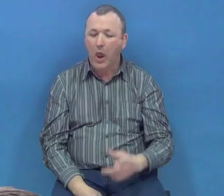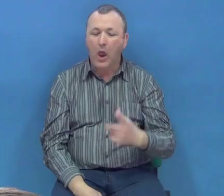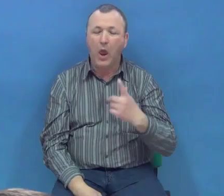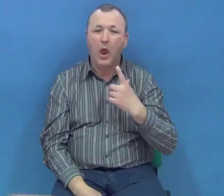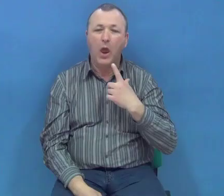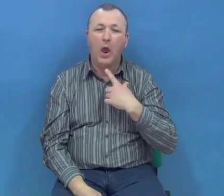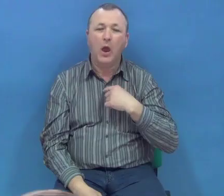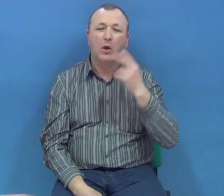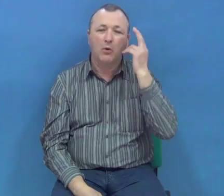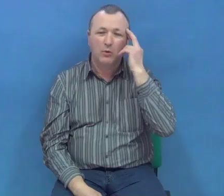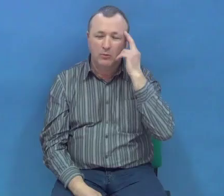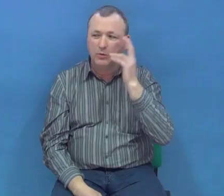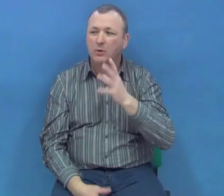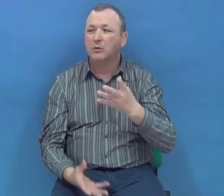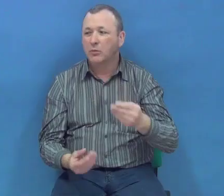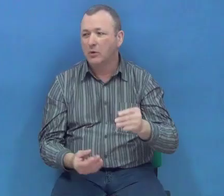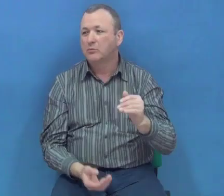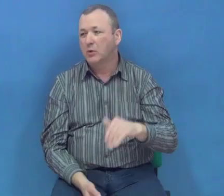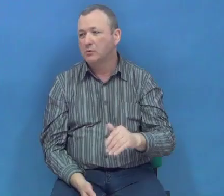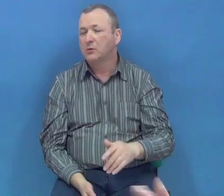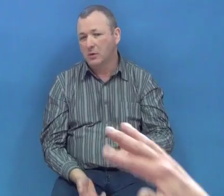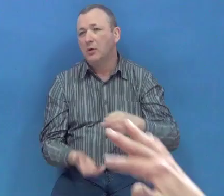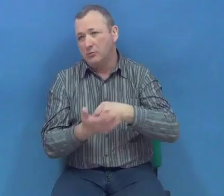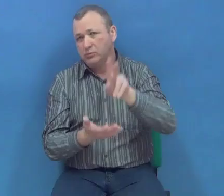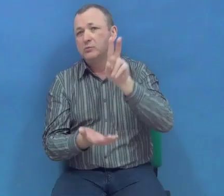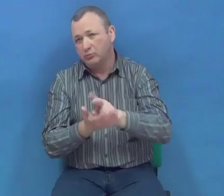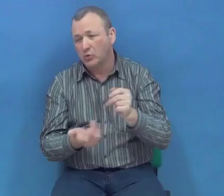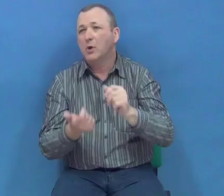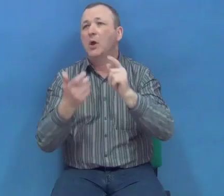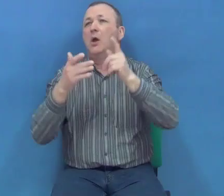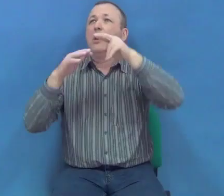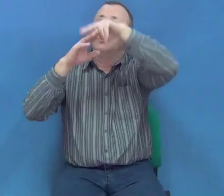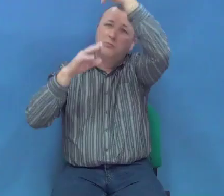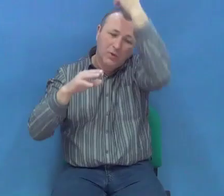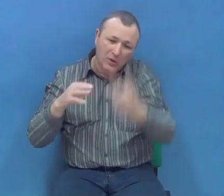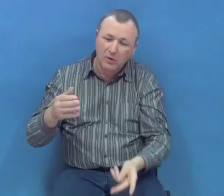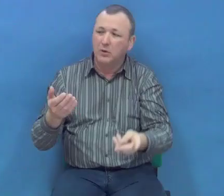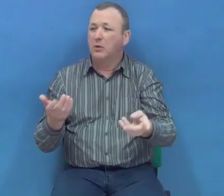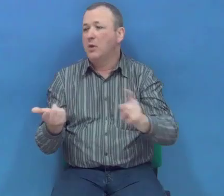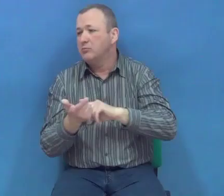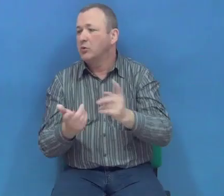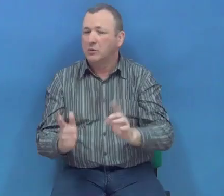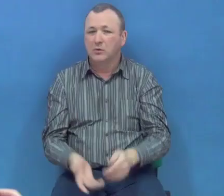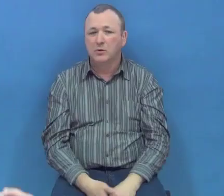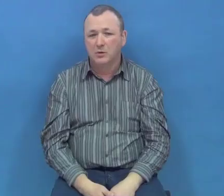Aha, rozumiem, może być tak, że jest mokra nawierzchnia i można się poślizgnąć, albo na budowie spaść z wysokości. A więc albo to, albo to.